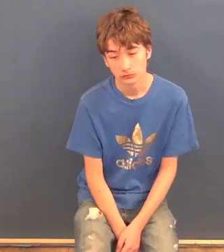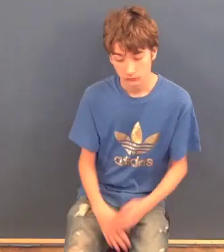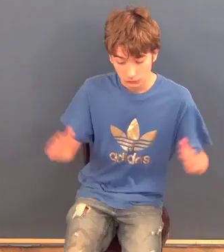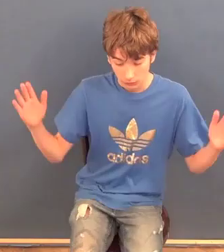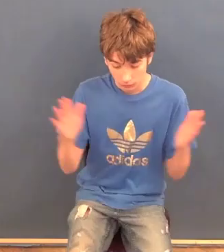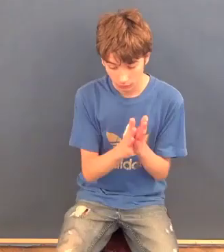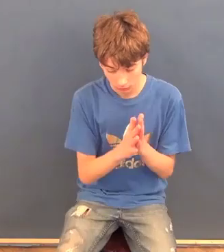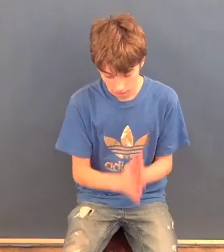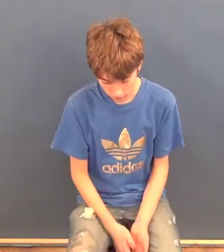Razem.